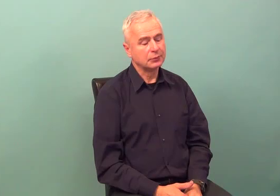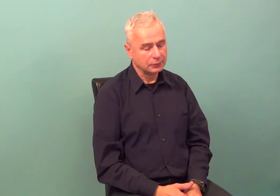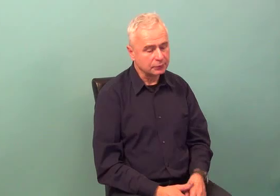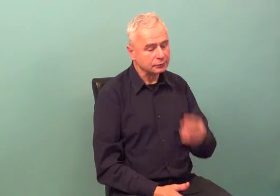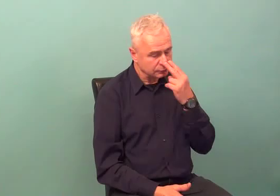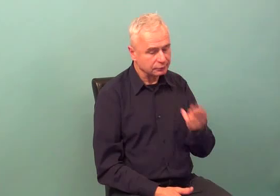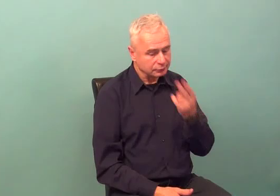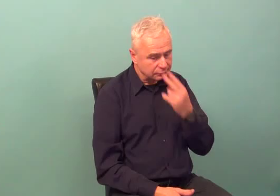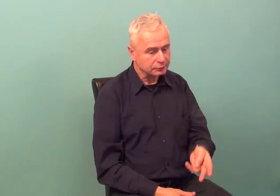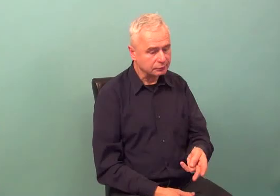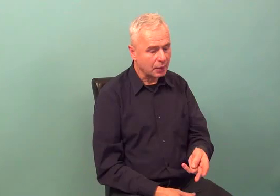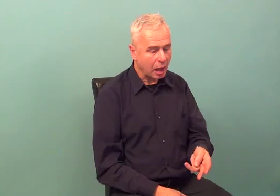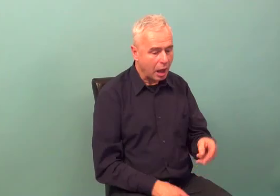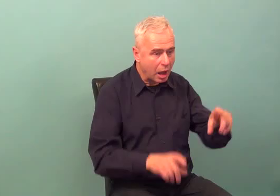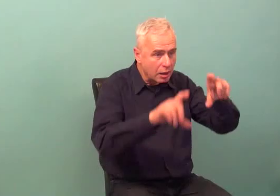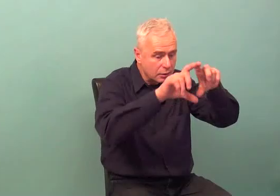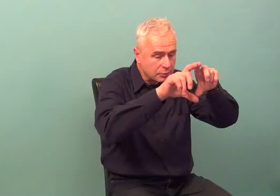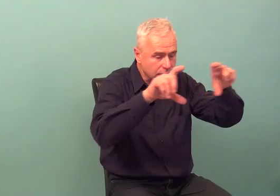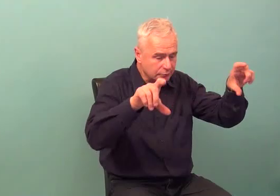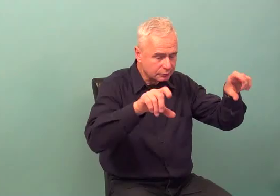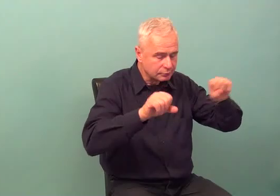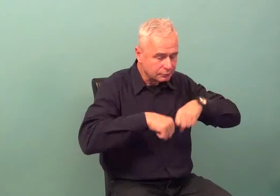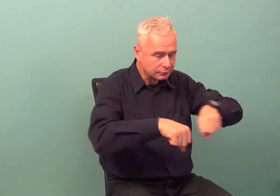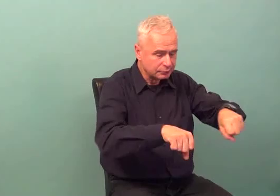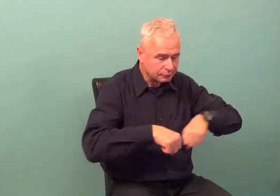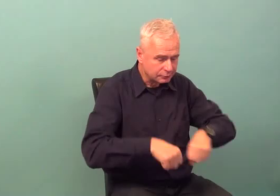Widzę, widzę, ale coś prostokątnego w środku i drezyna?